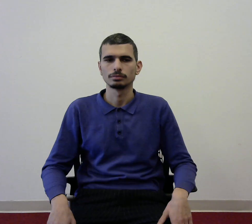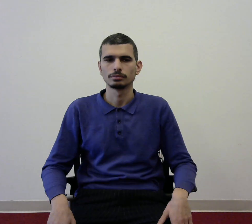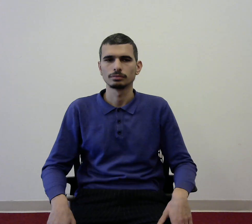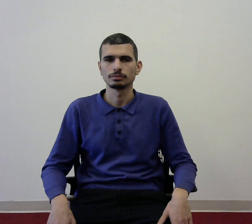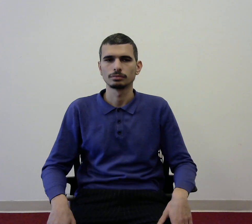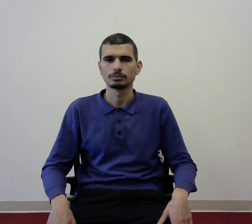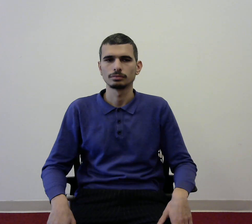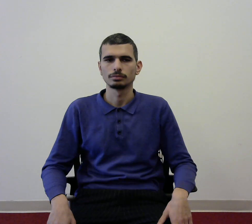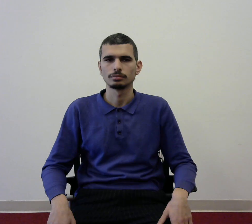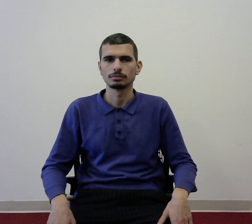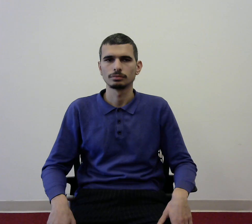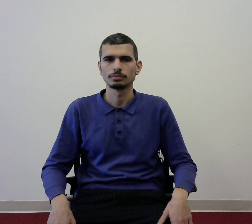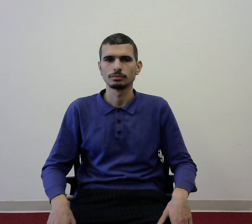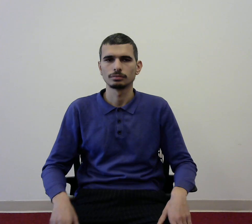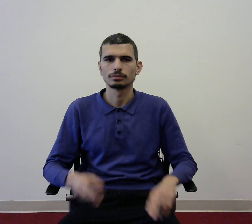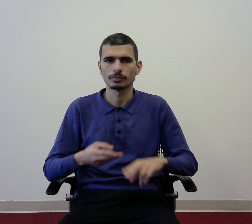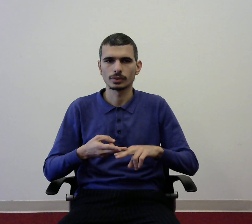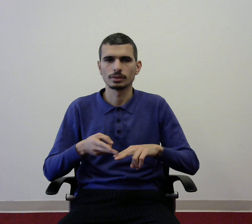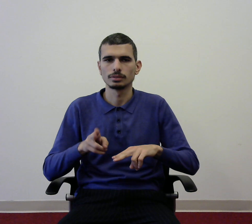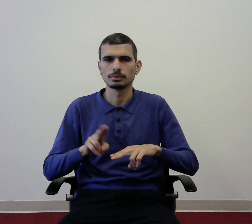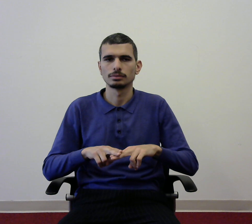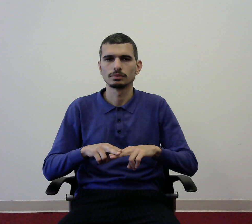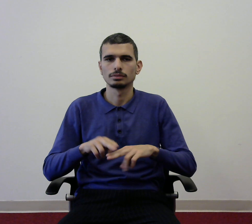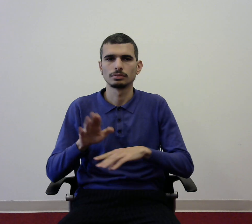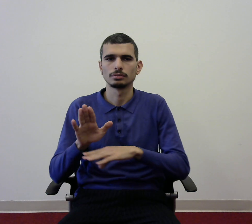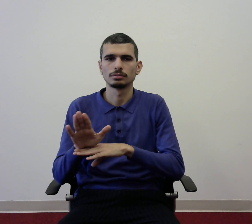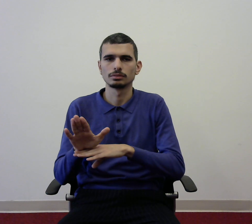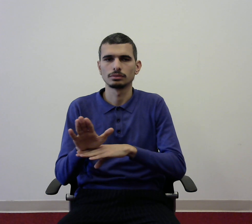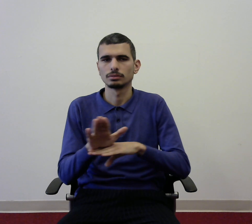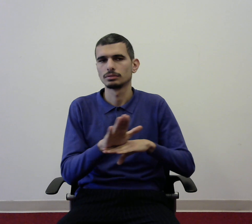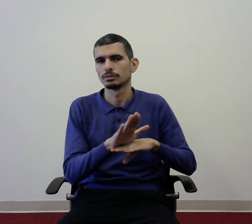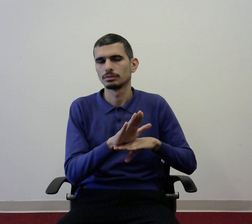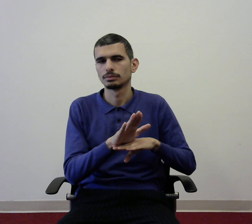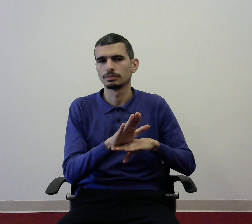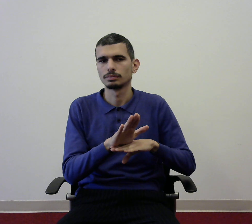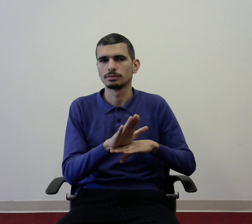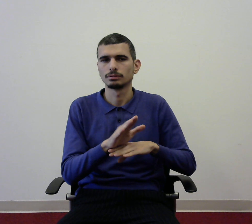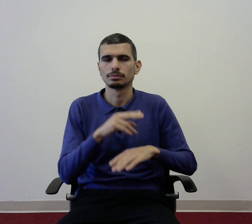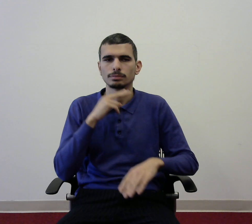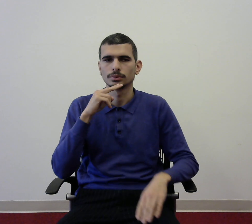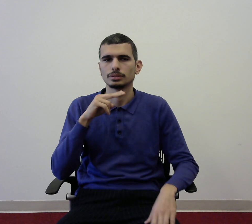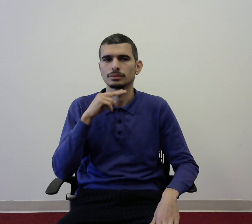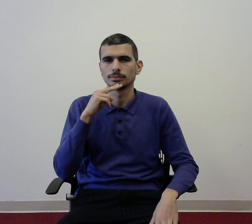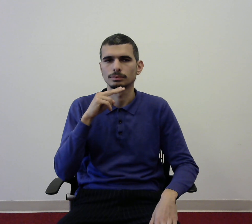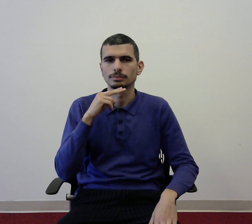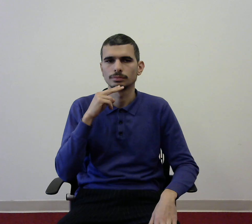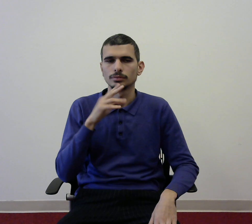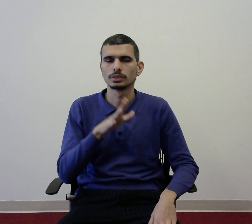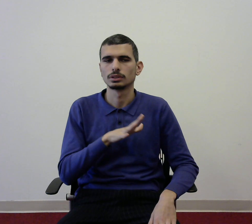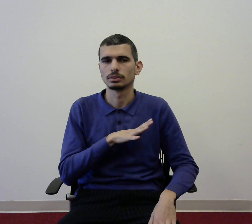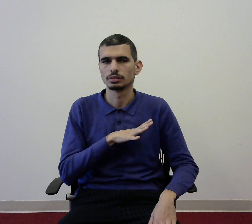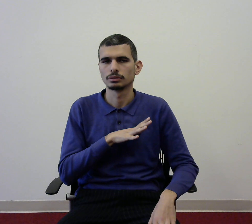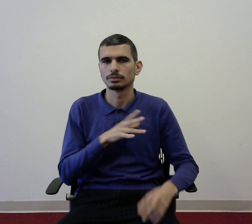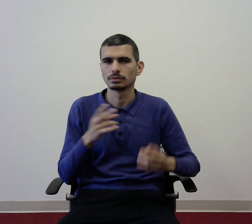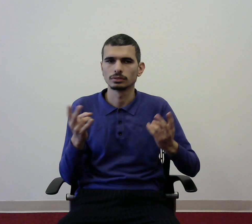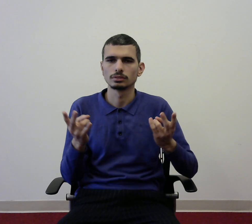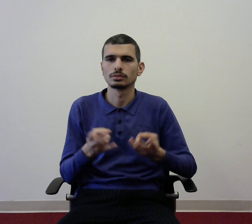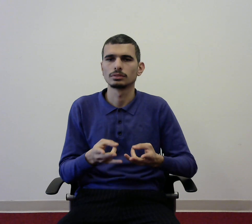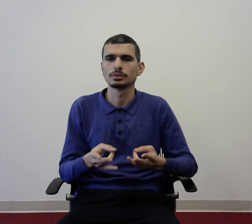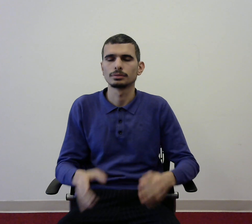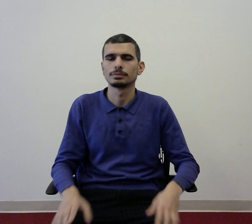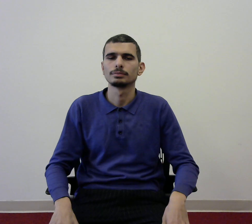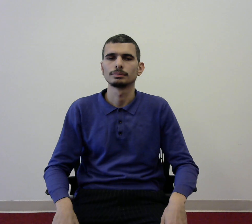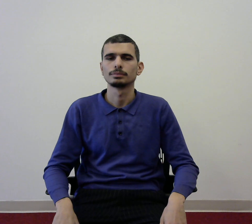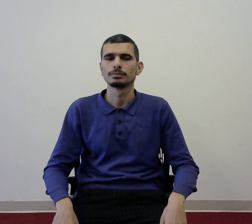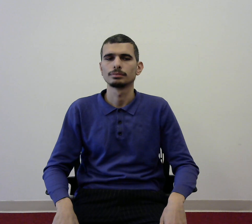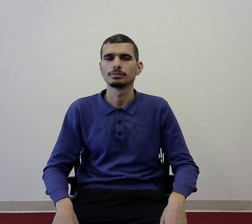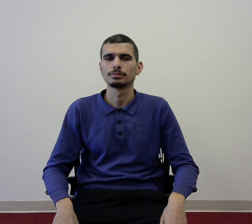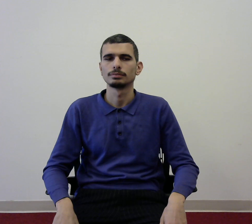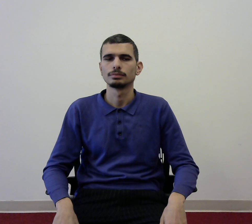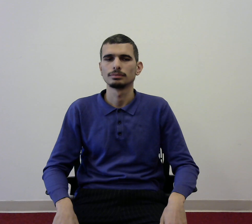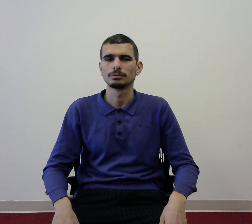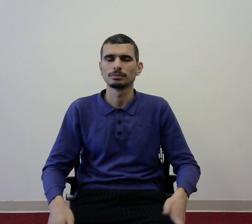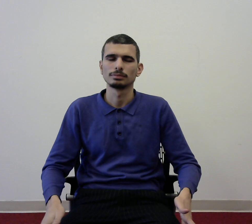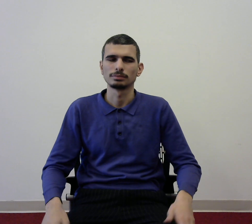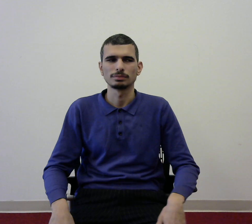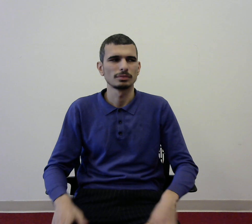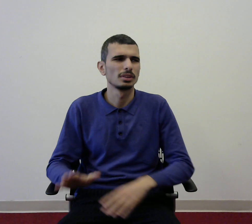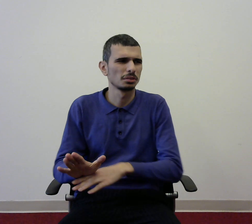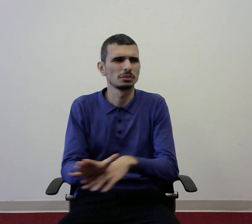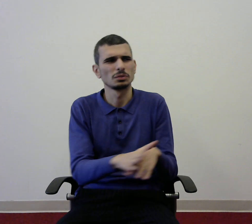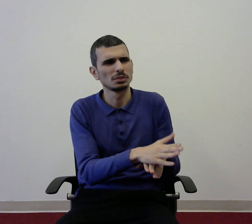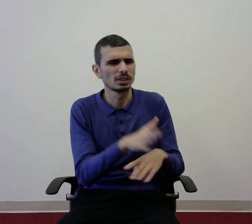Bu tapşırıqlarda diqqətli olmaq lazımdır